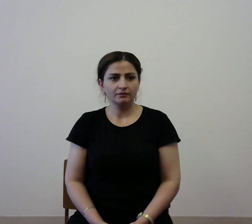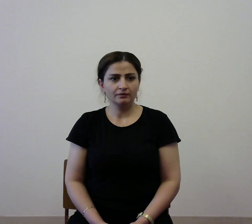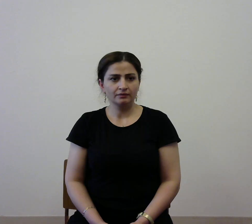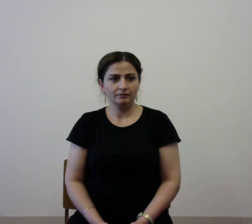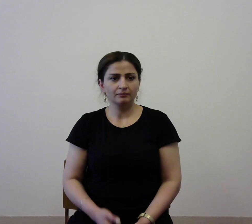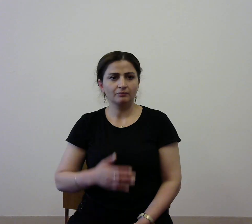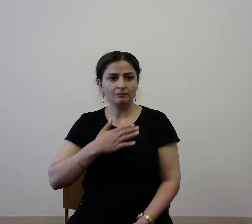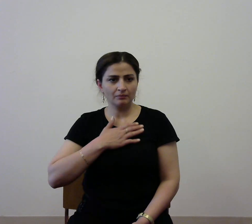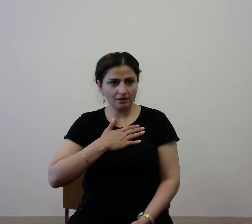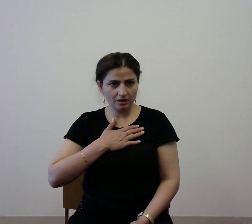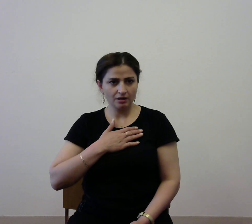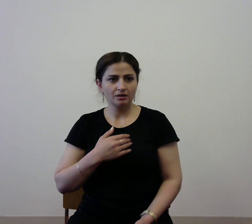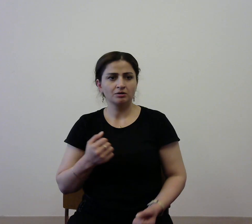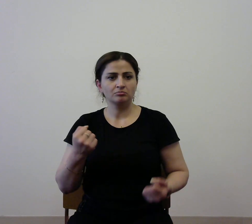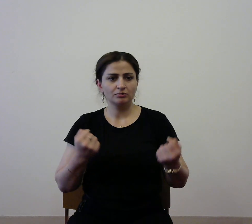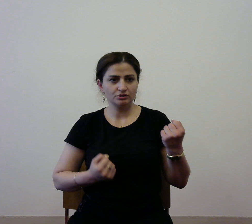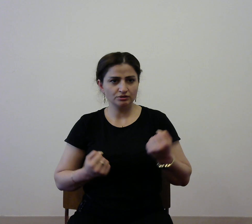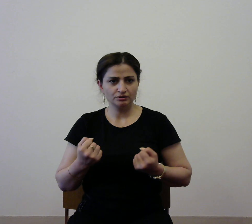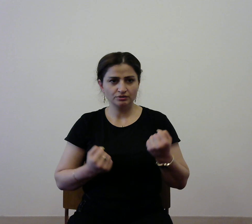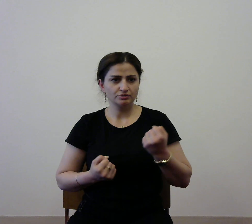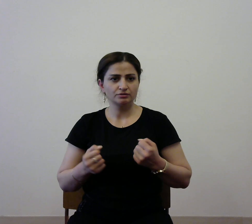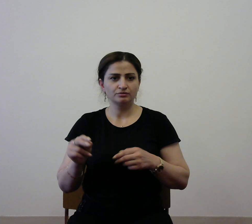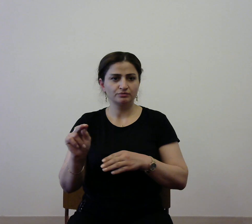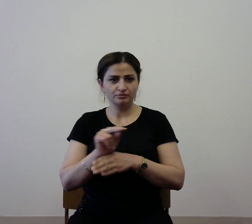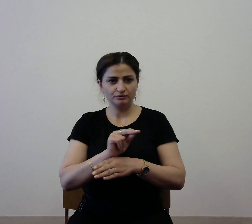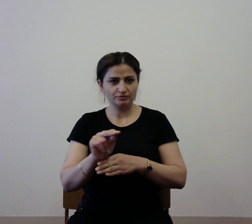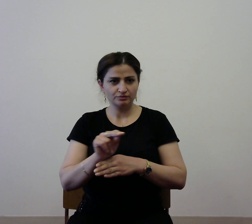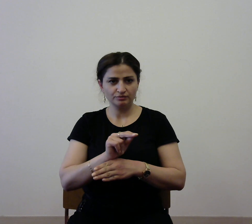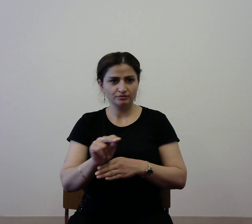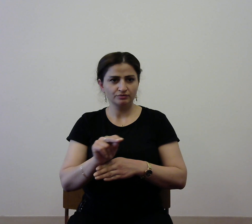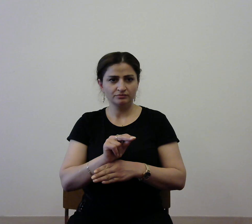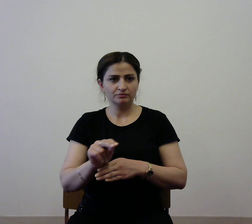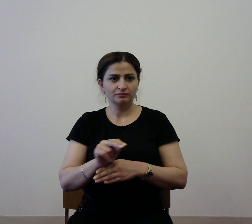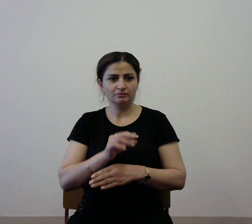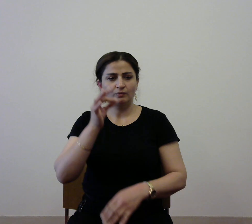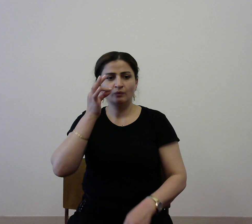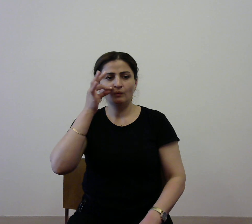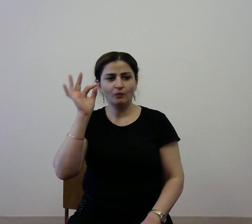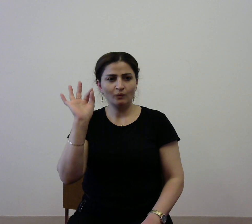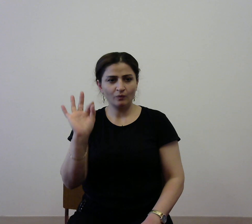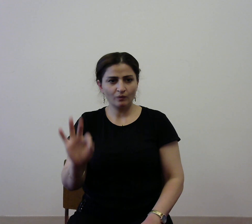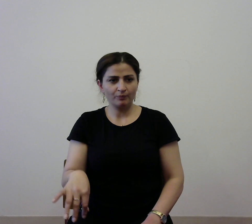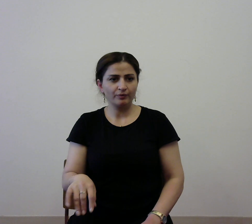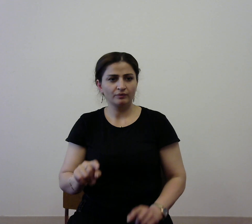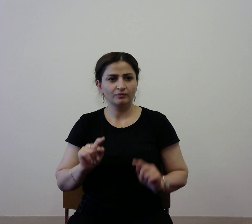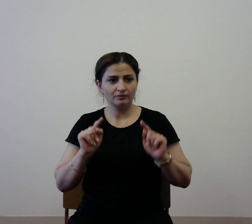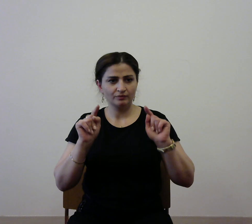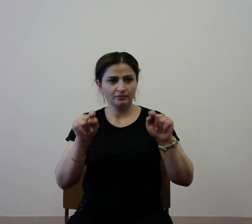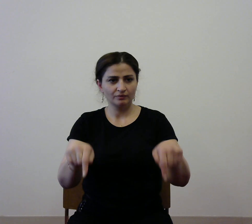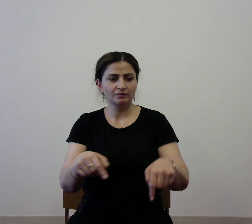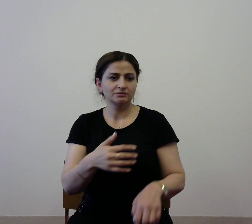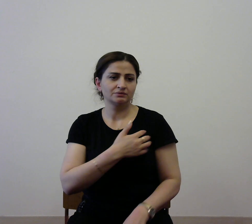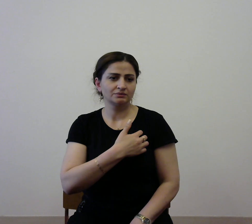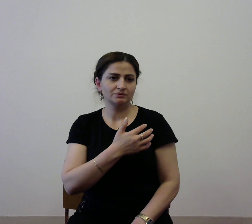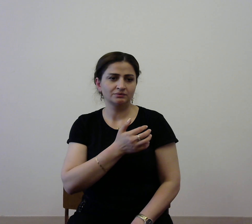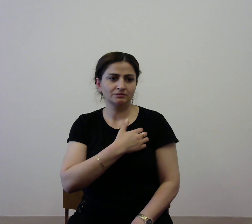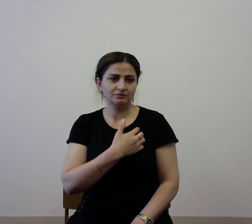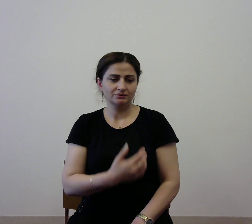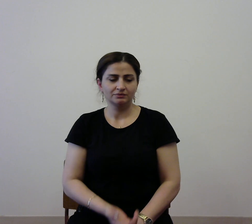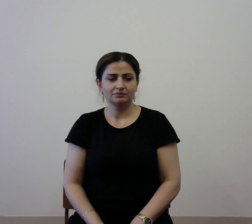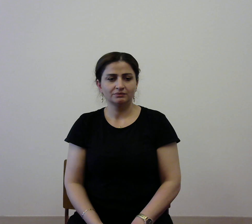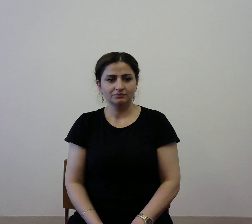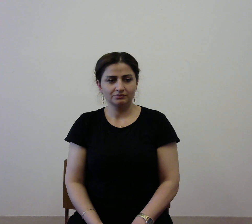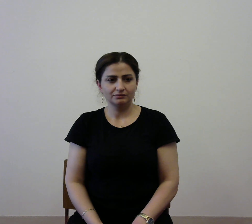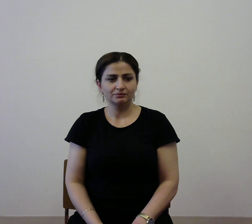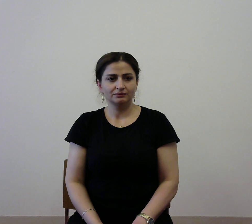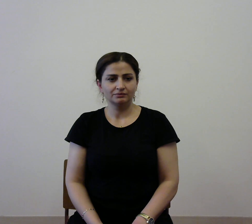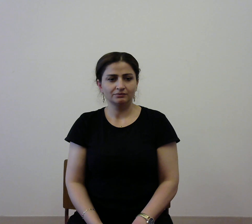Mən avtomobil təmiri üzrə təcrübə keçmək istəyirəm